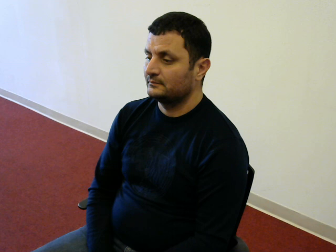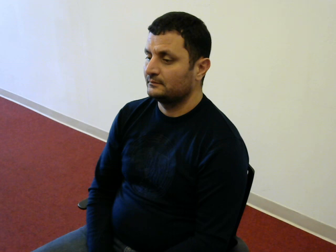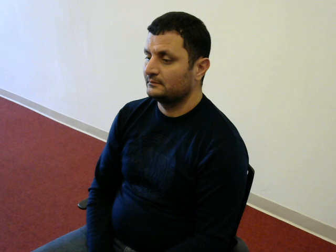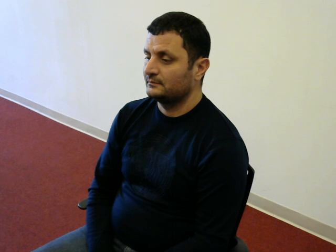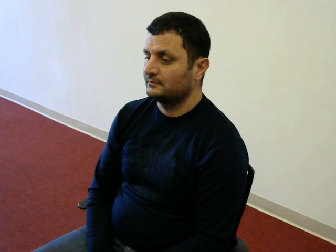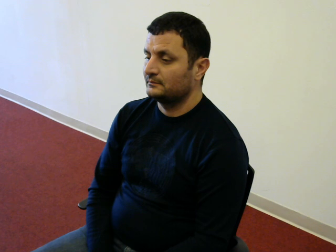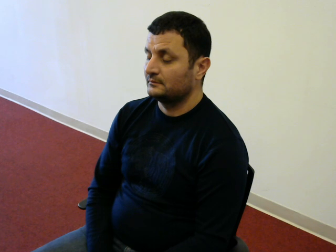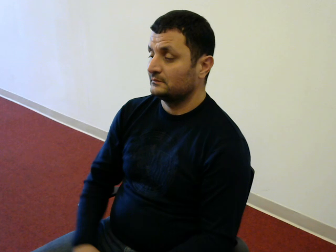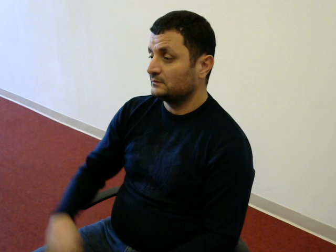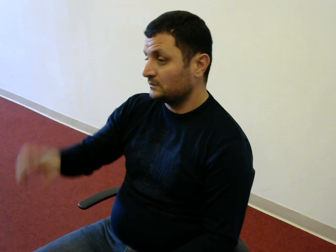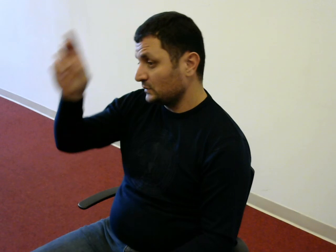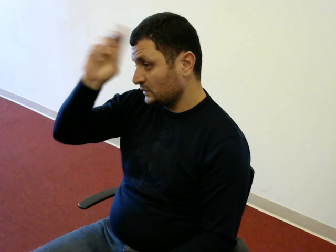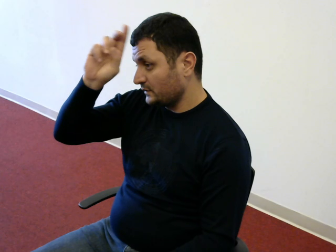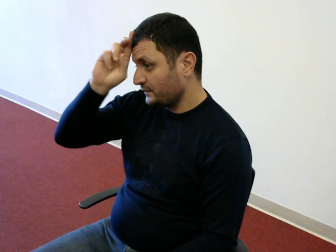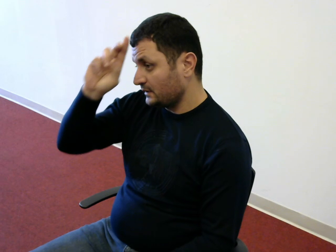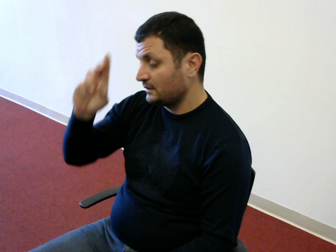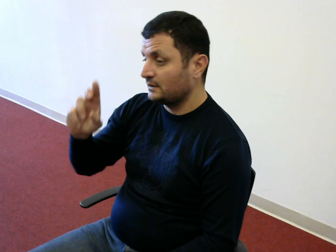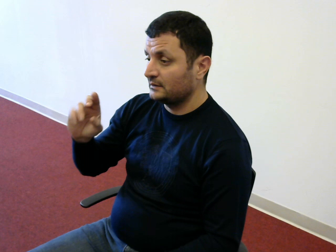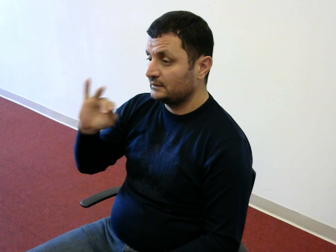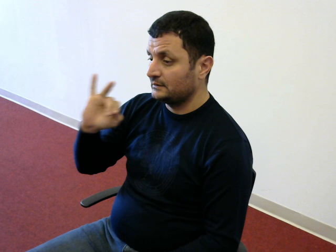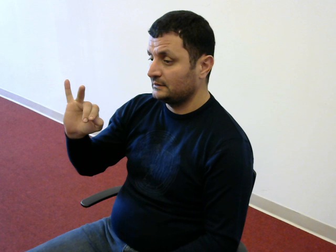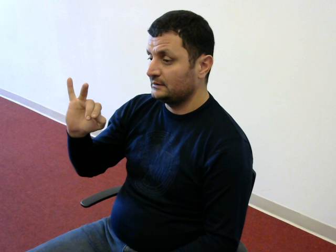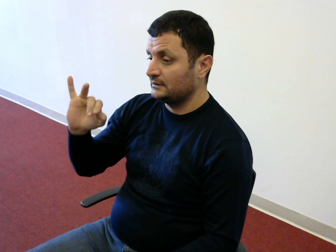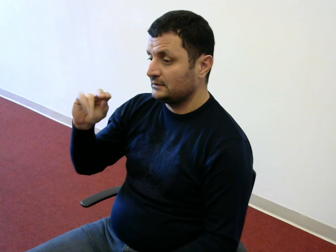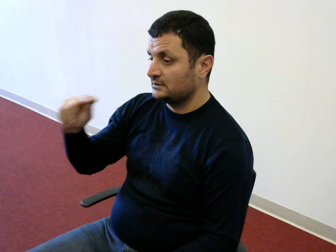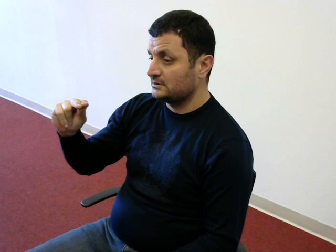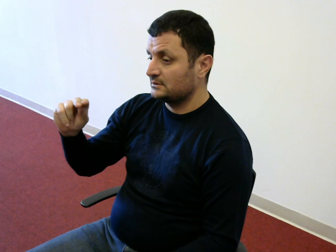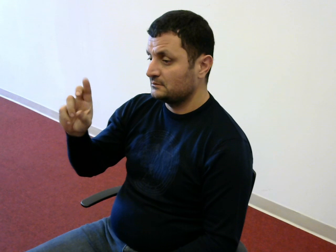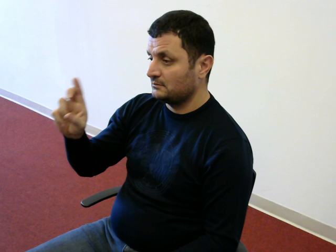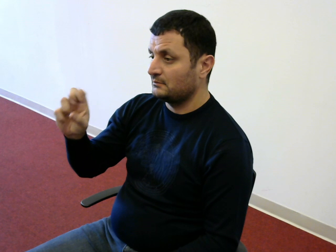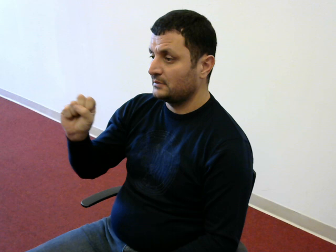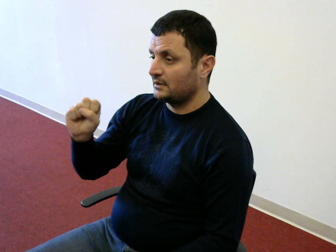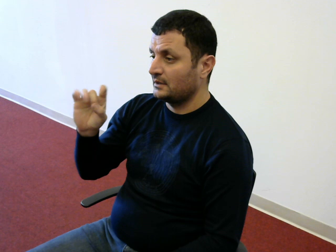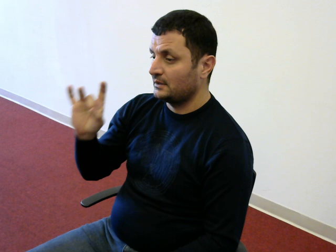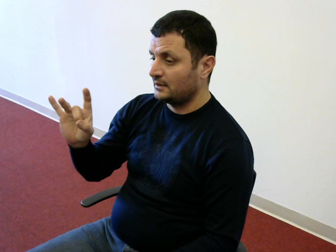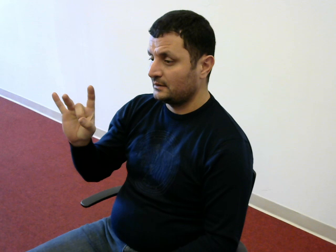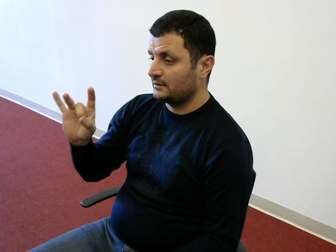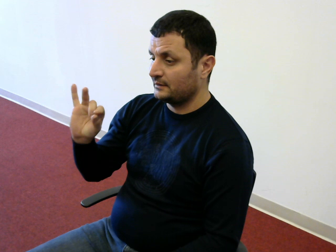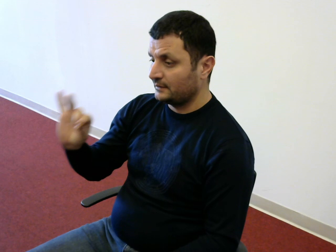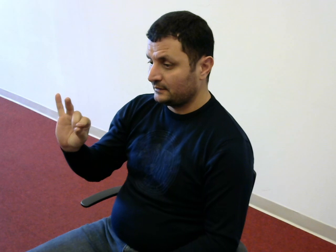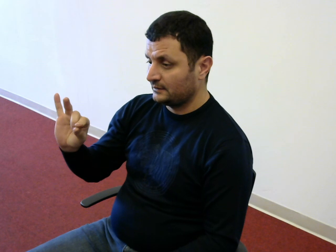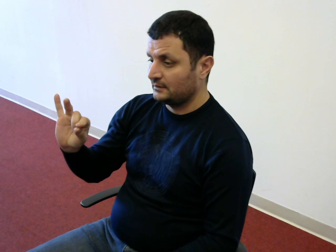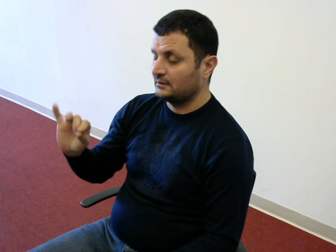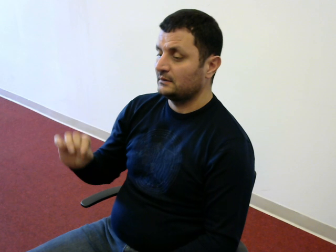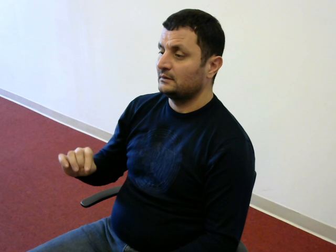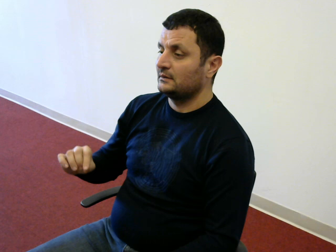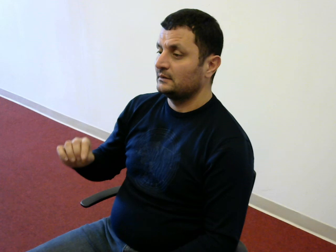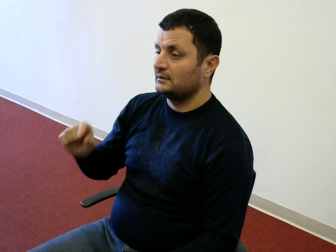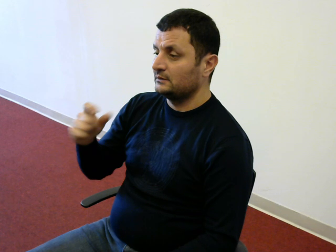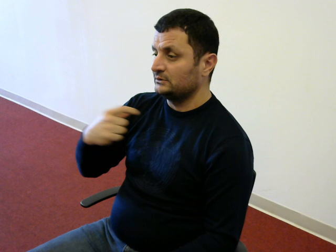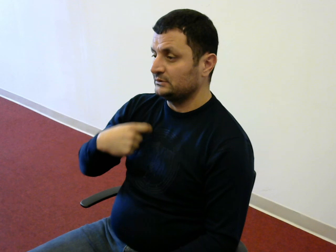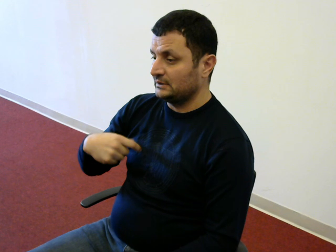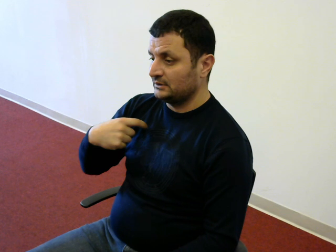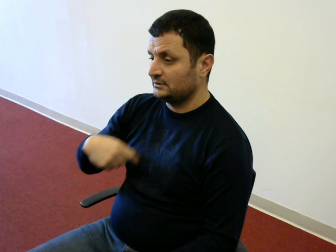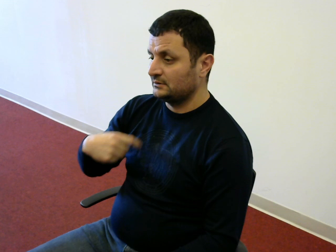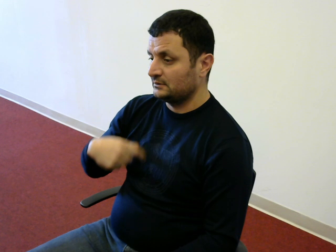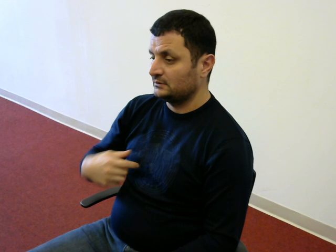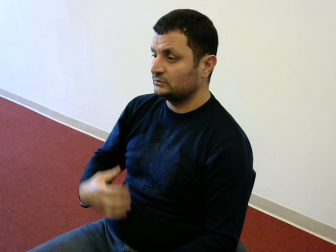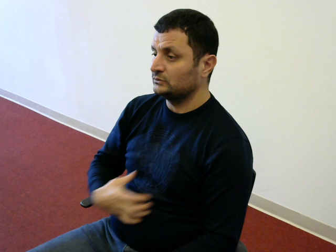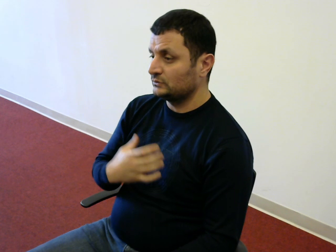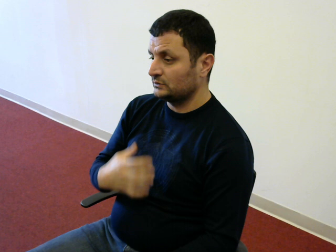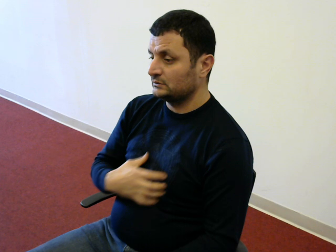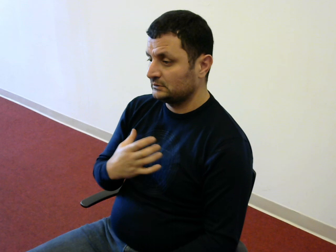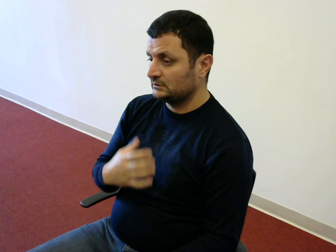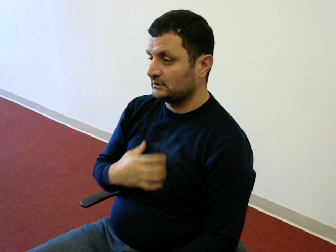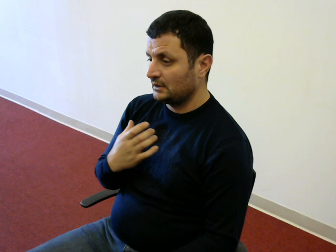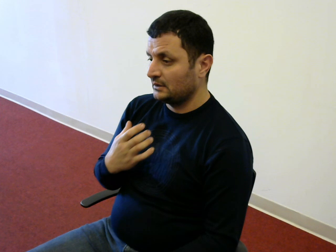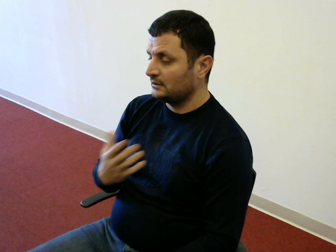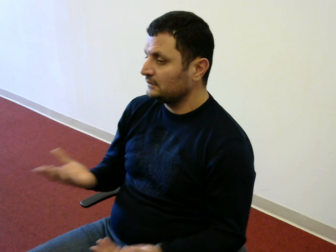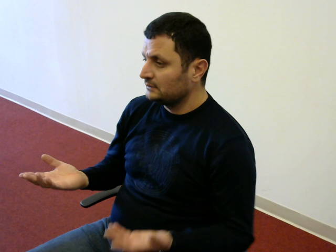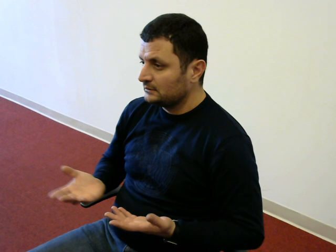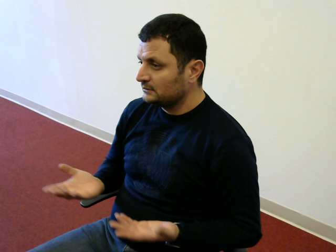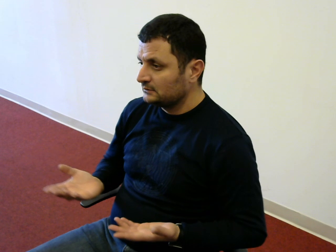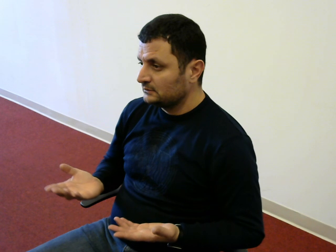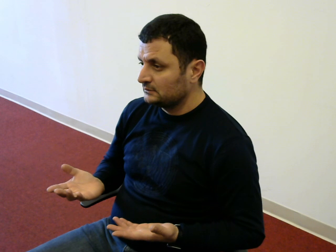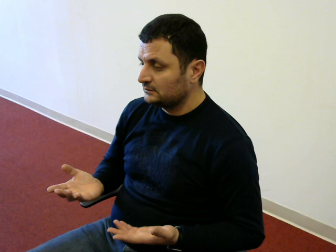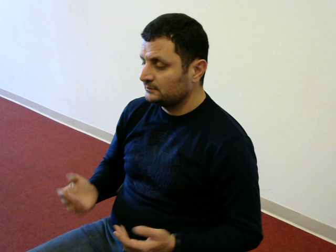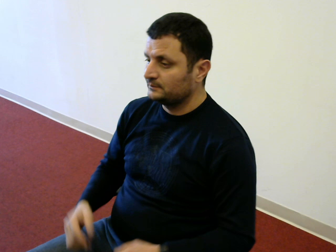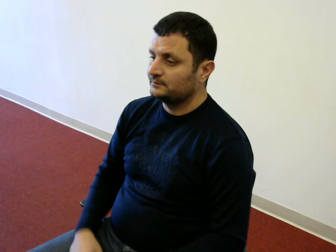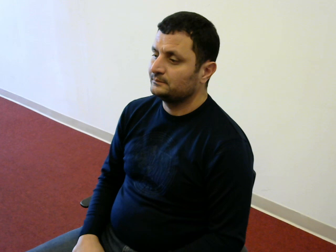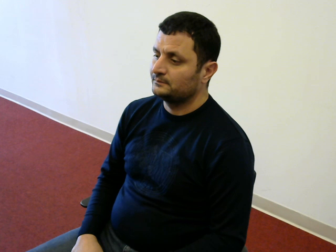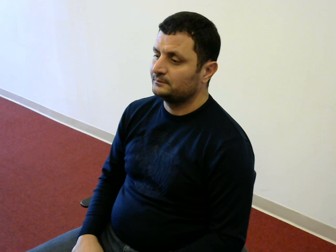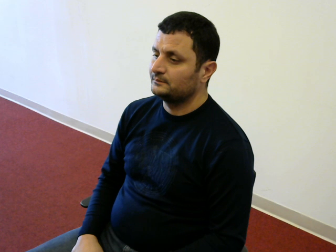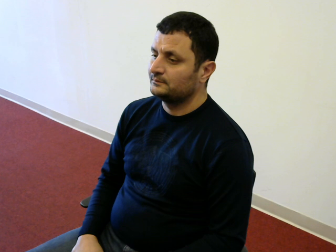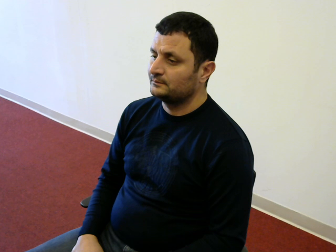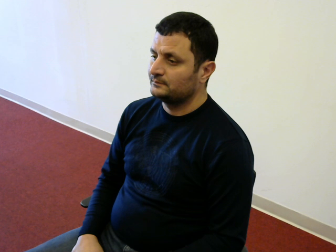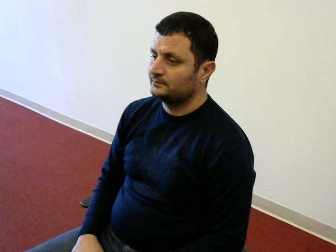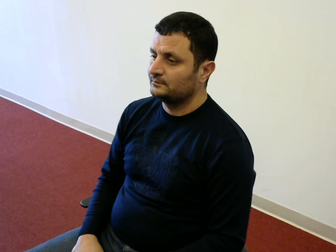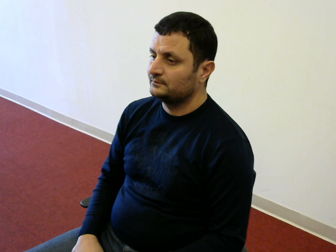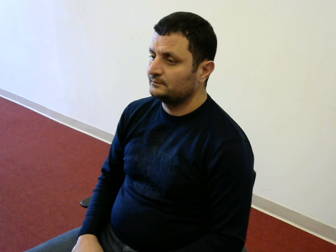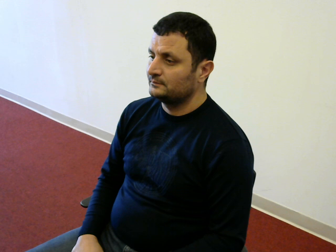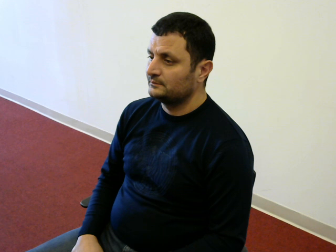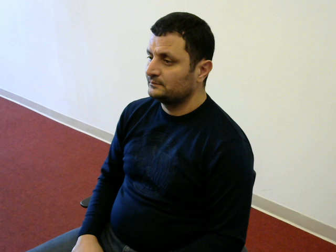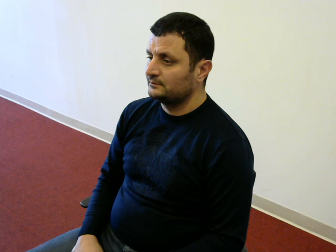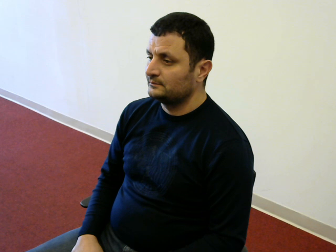Dövlət icbari şəxsi sığorta nədir?